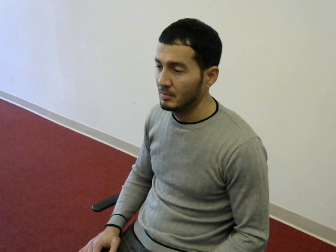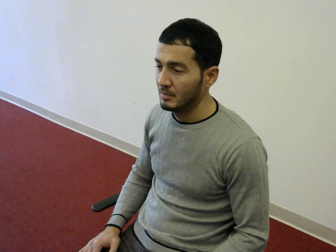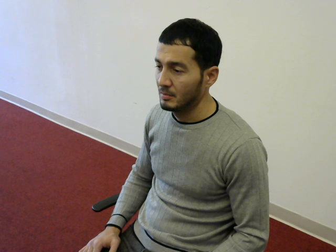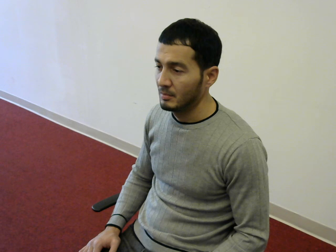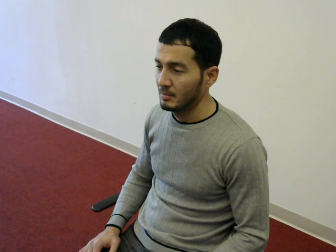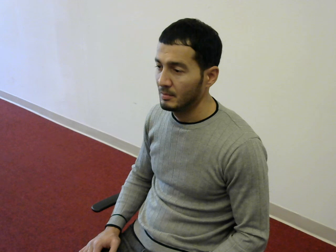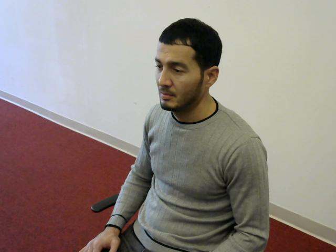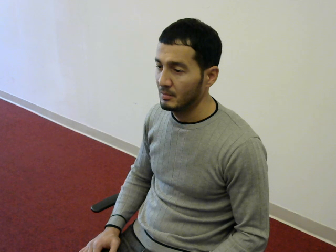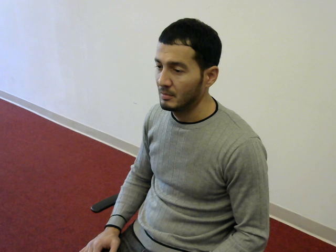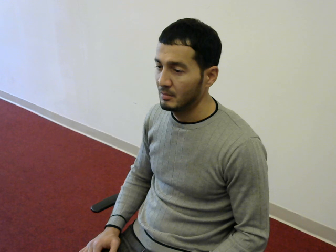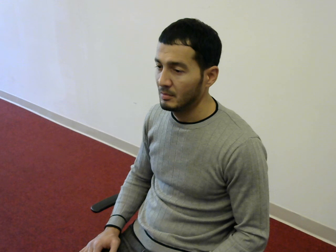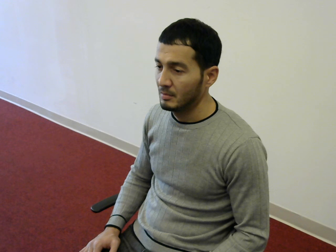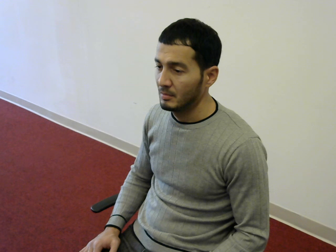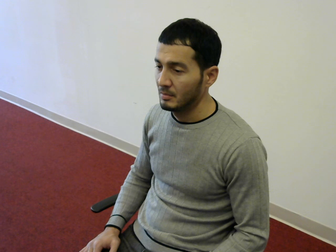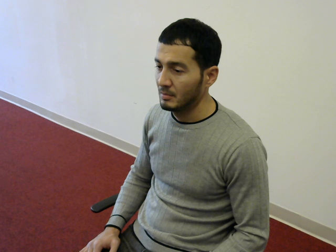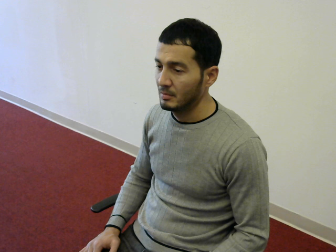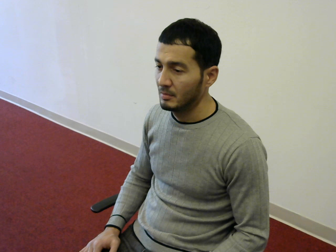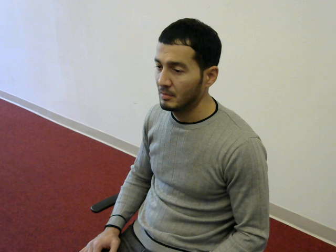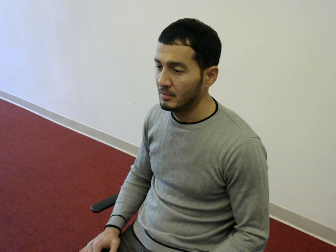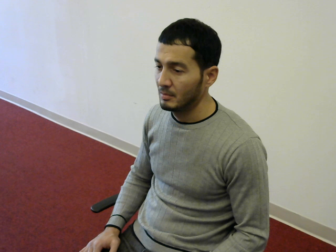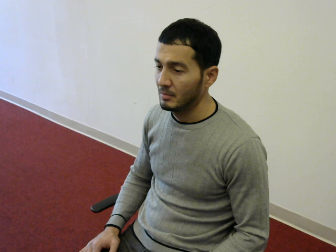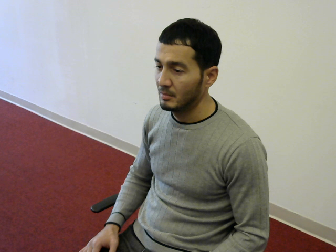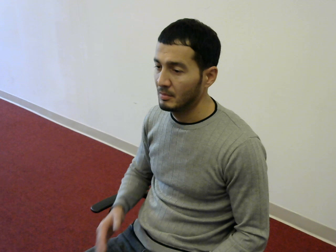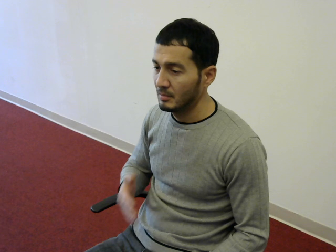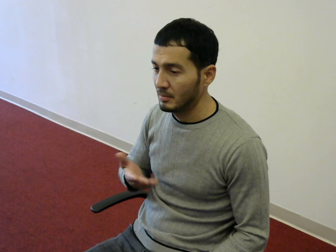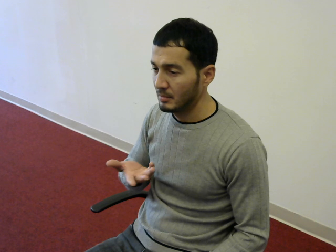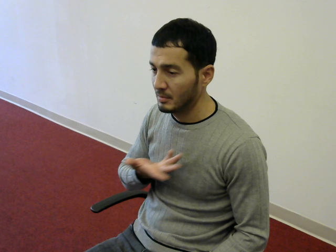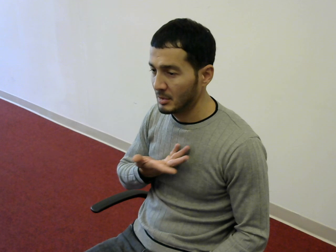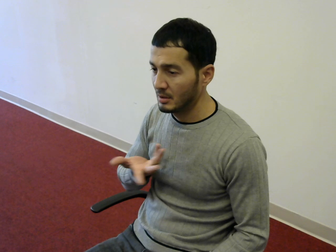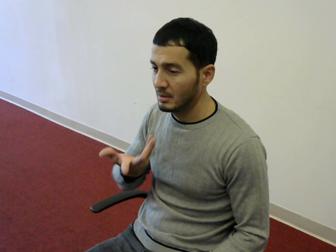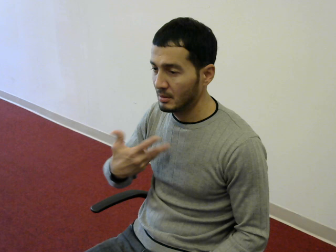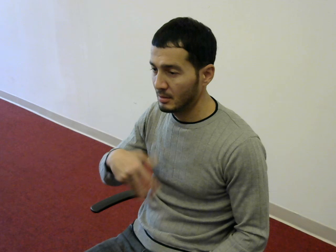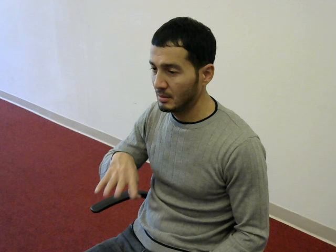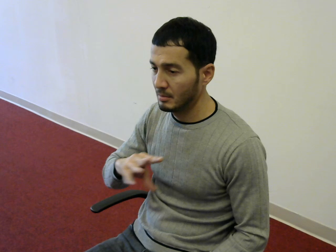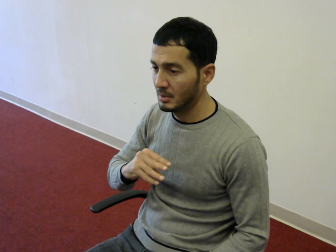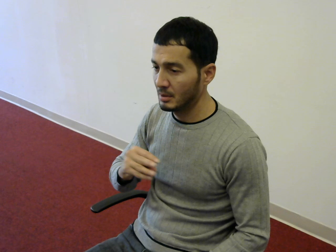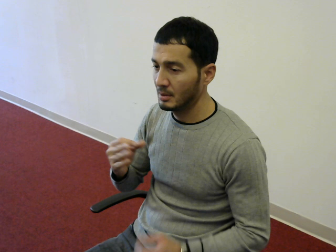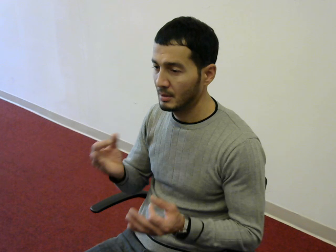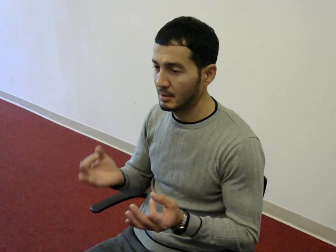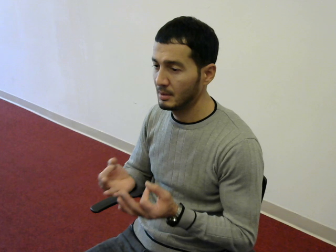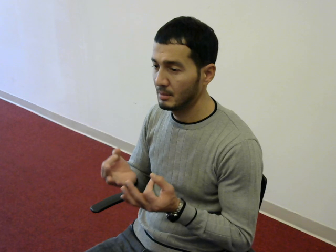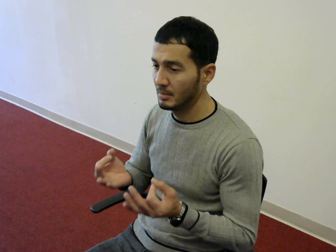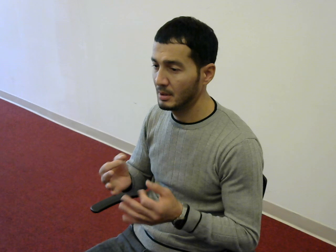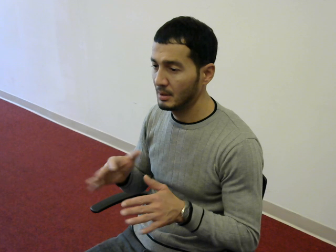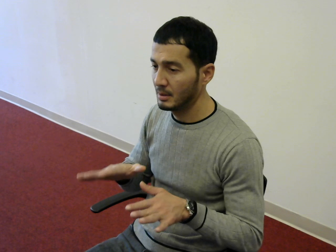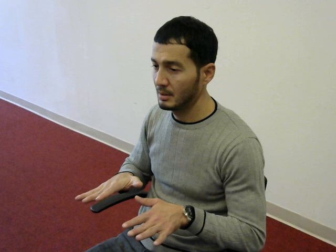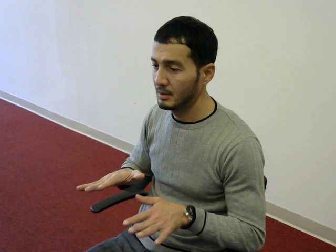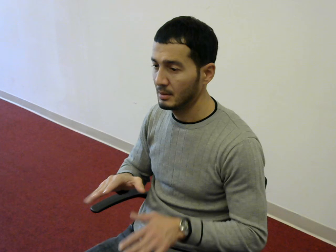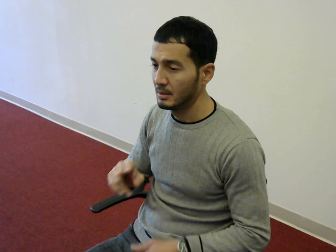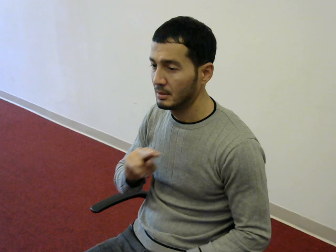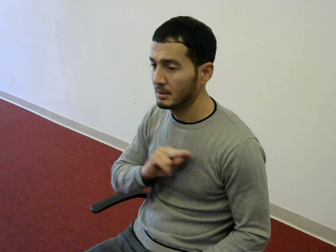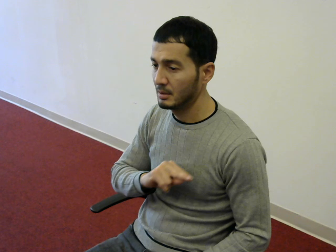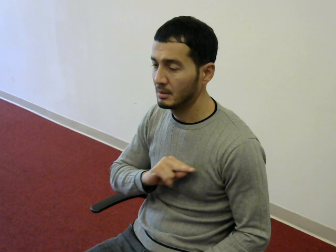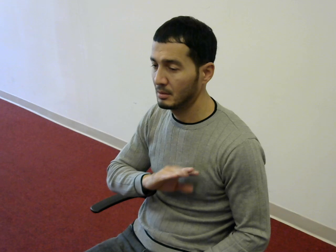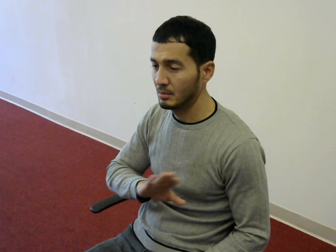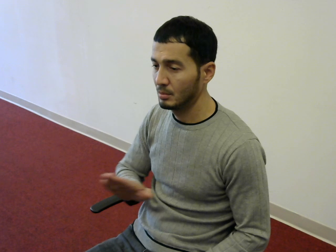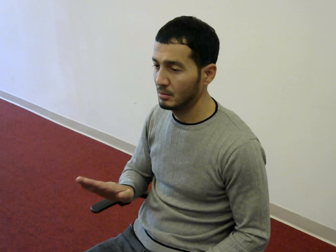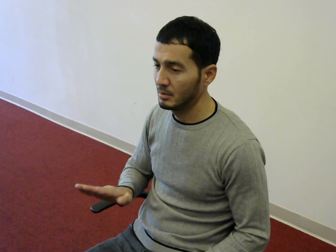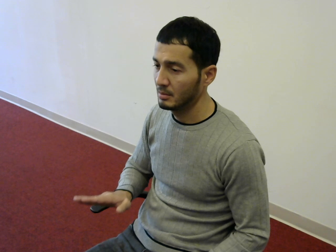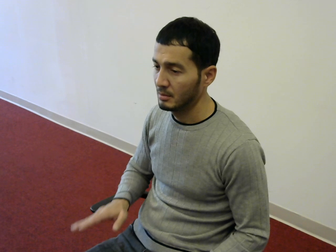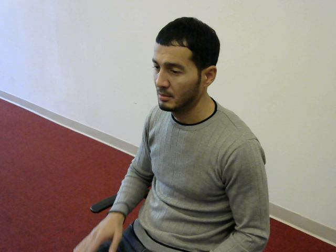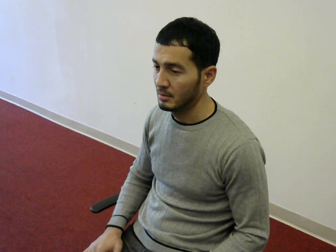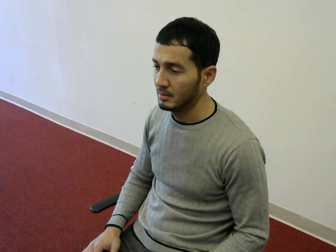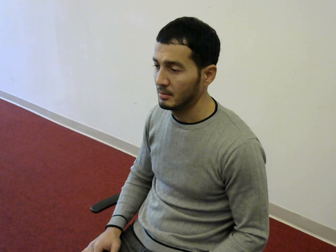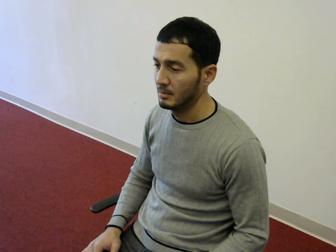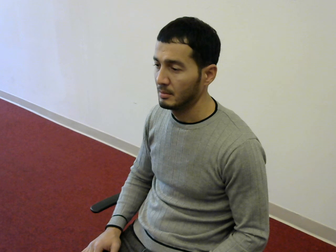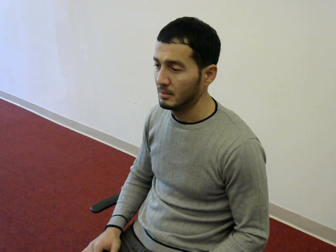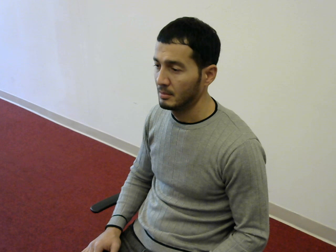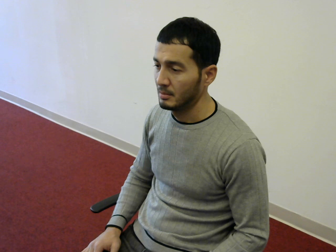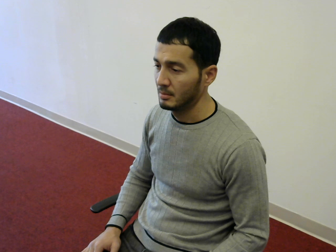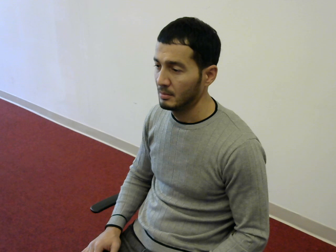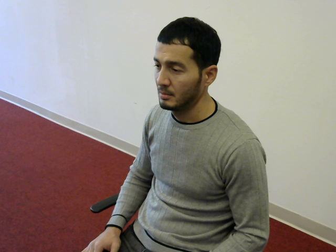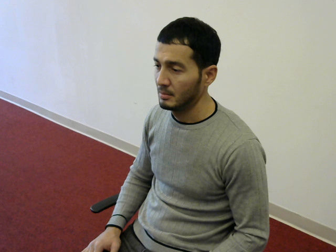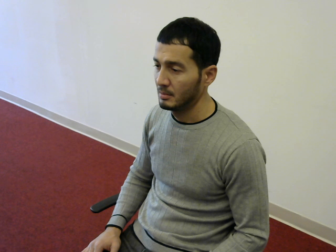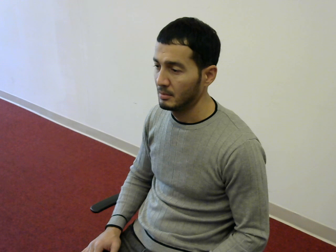Biz heç yerdə işləmirik